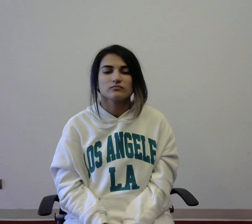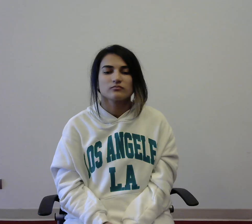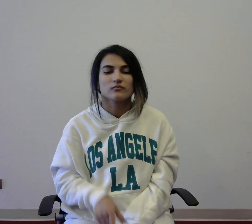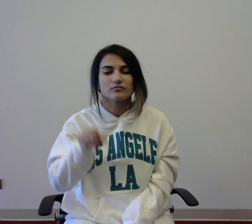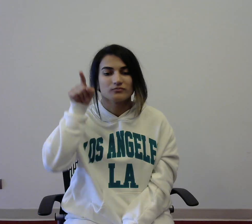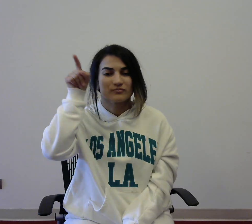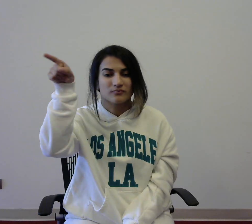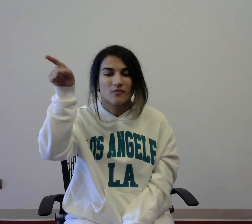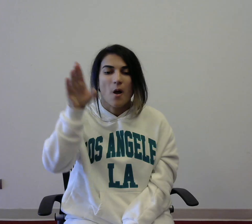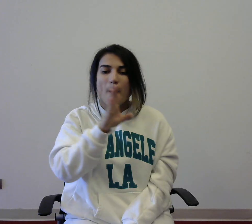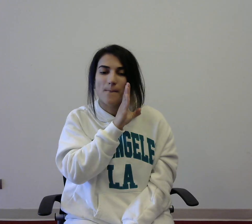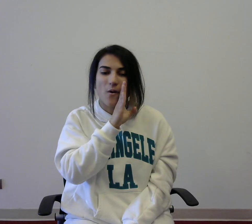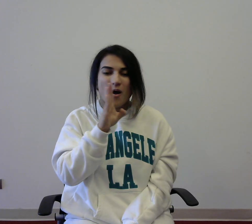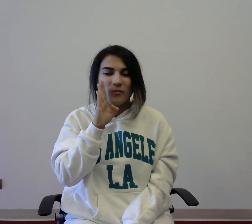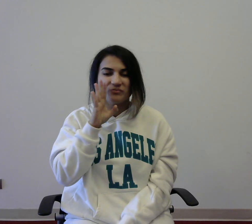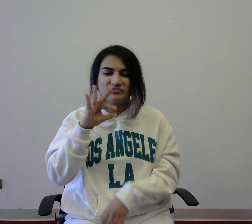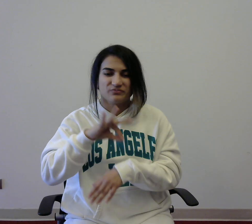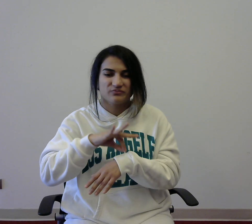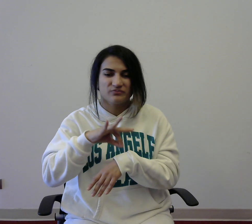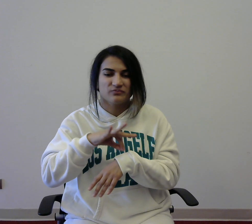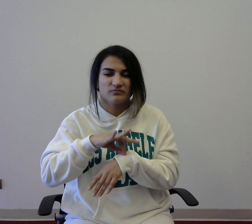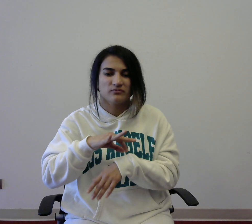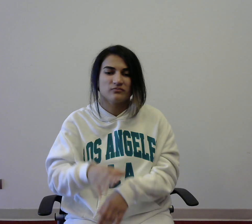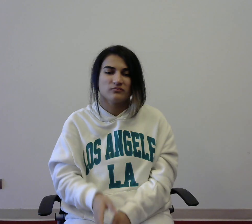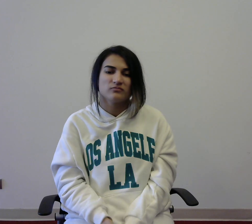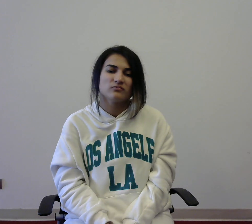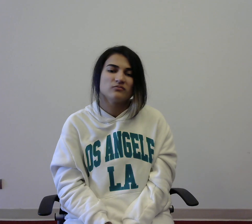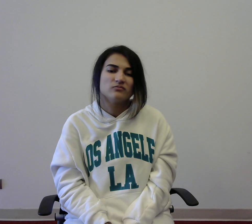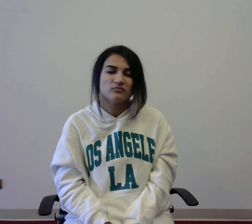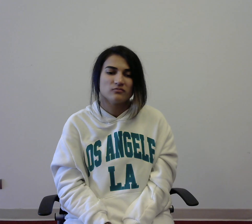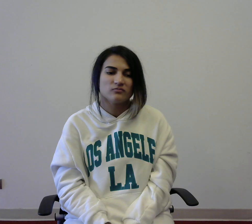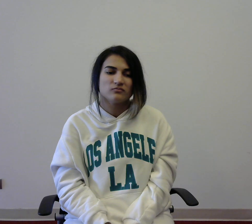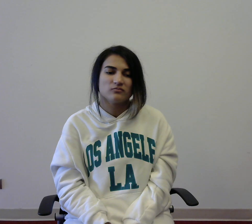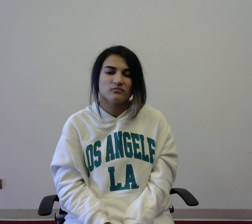Onun anası xəstələnmişdi